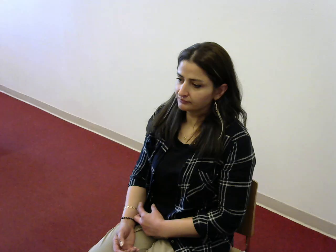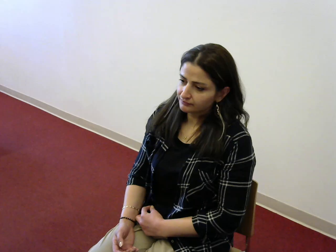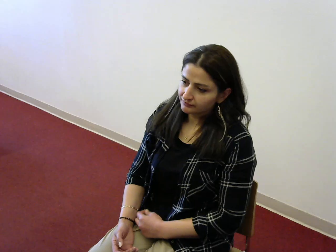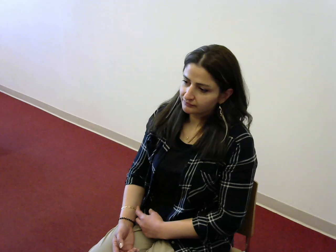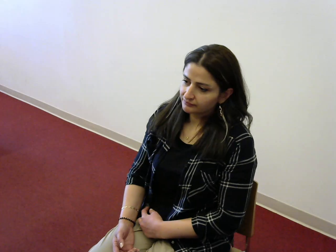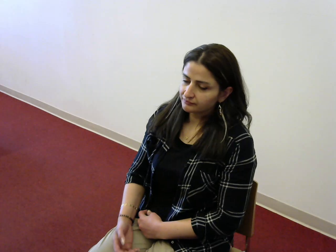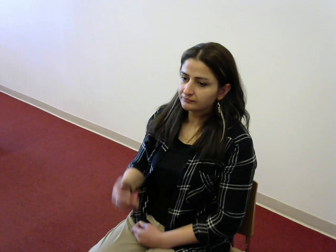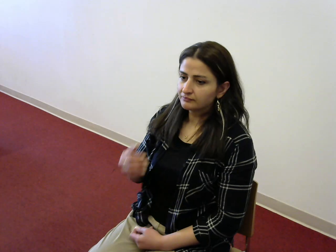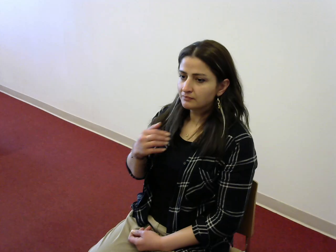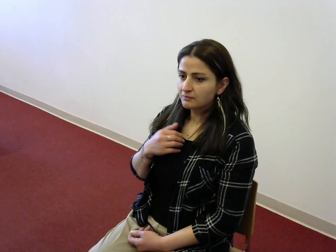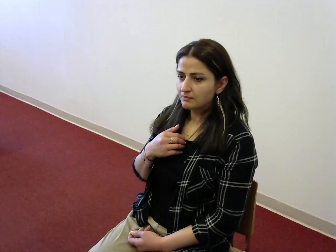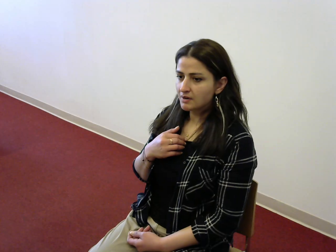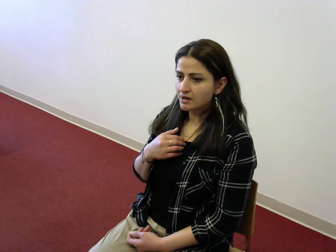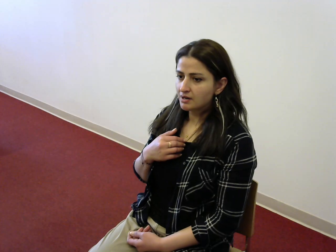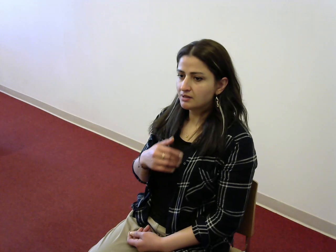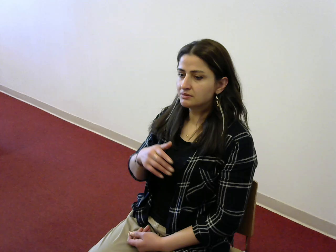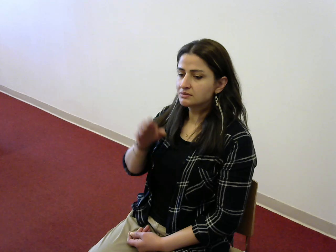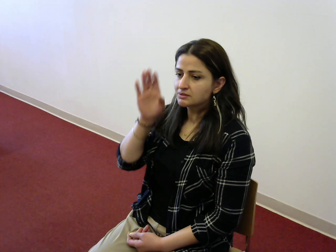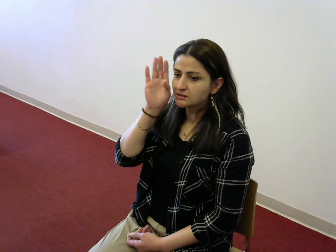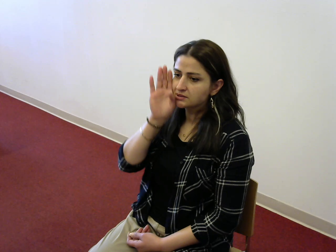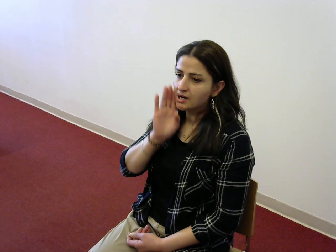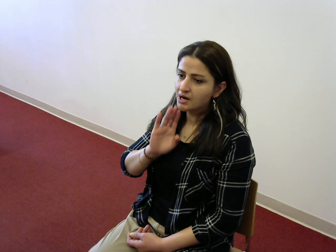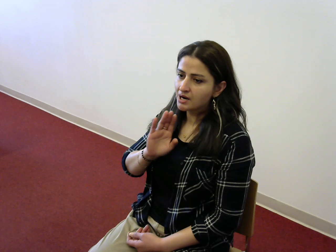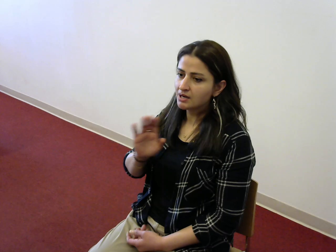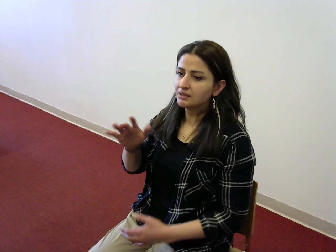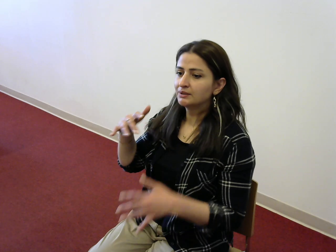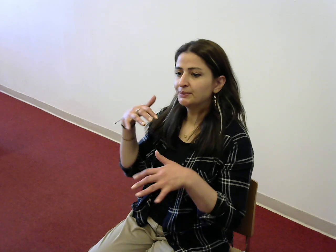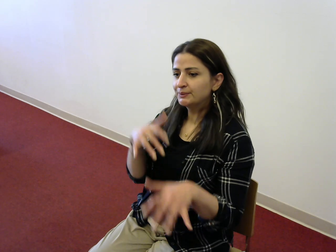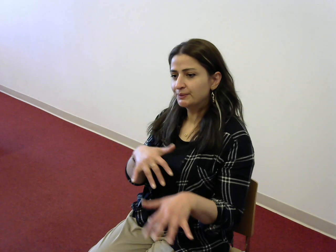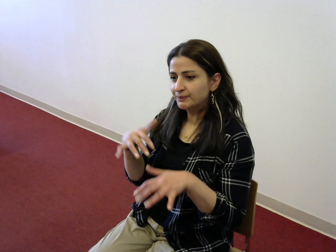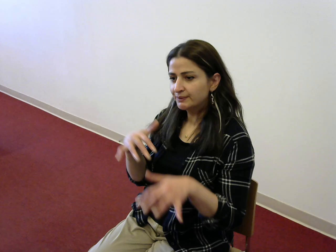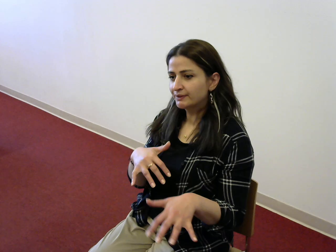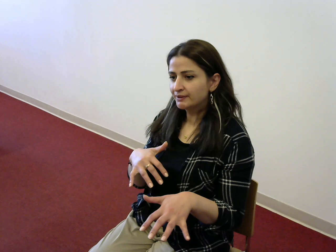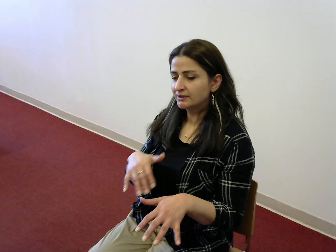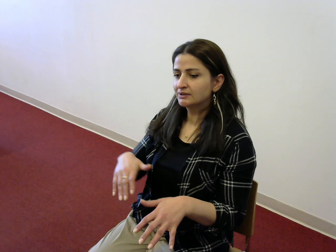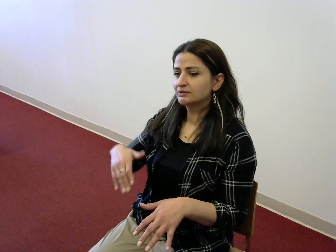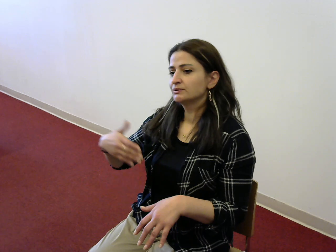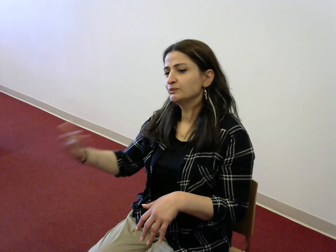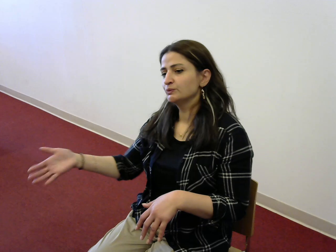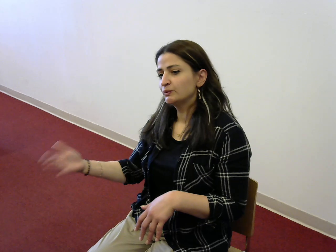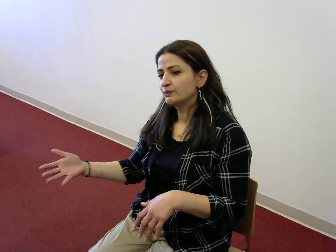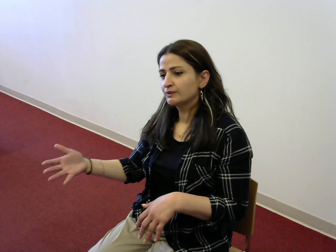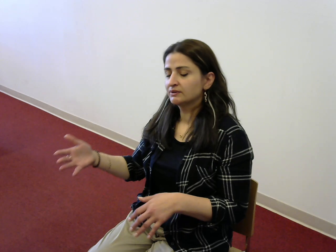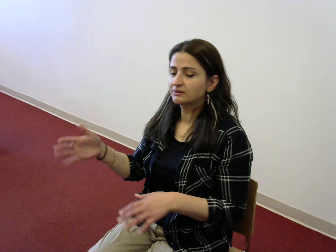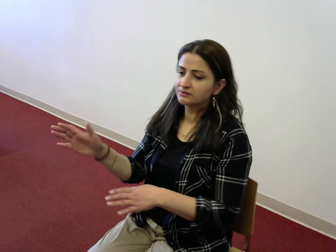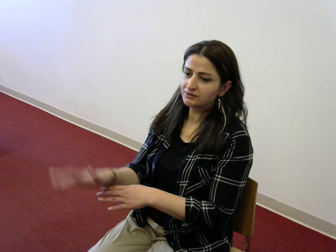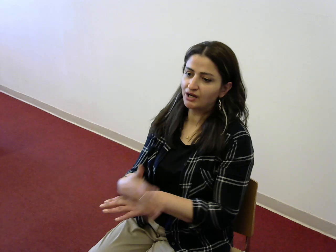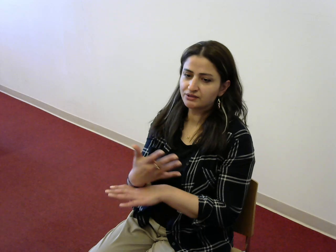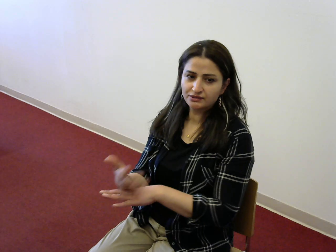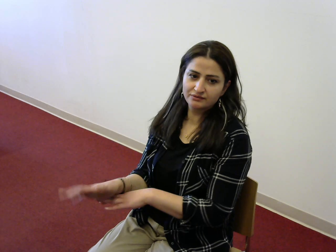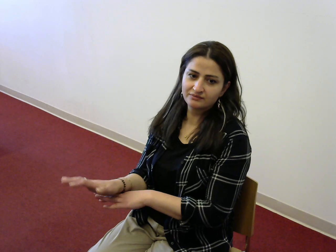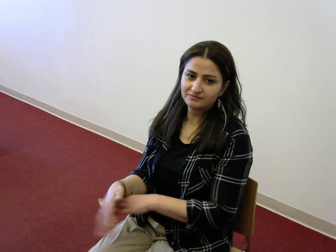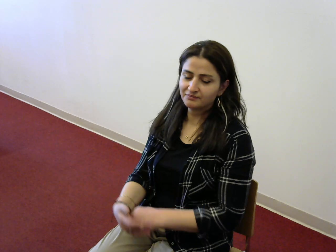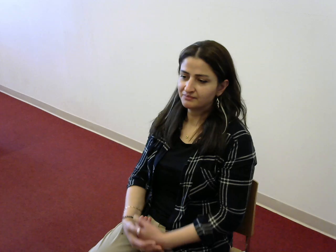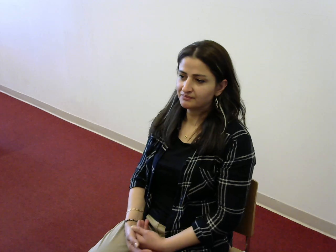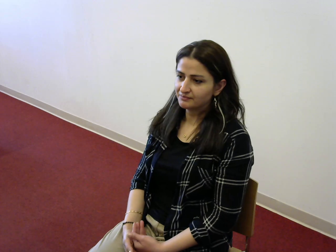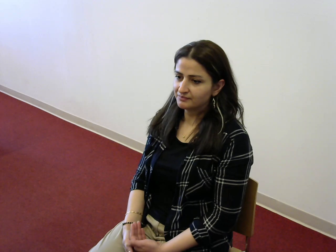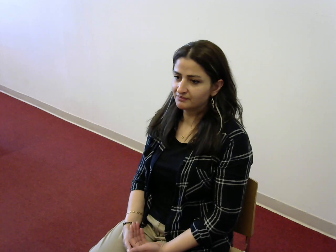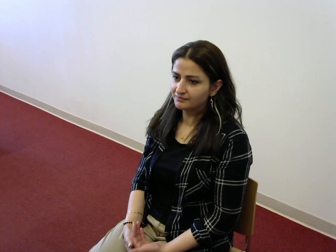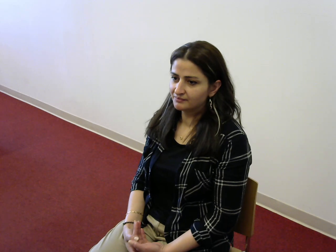Mən səhərlər dənizin kənarında gəzirəm